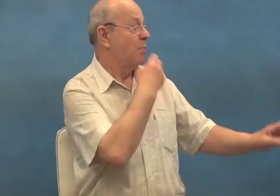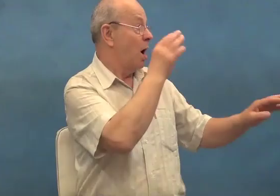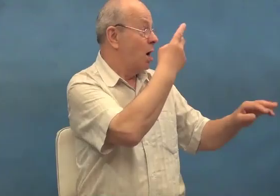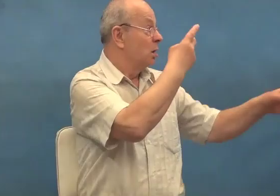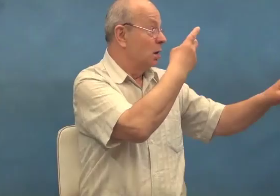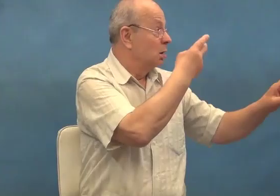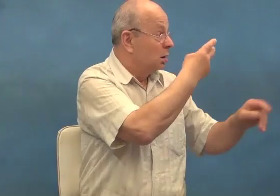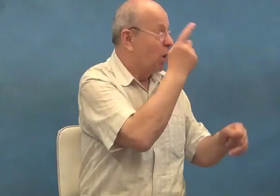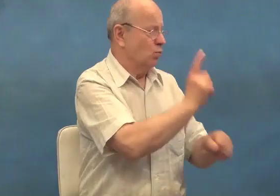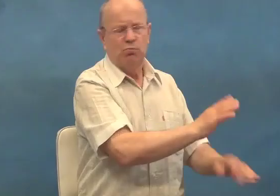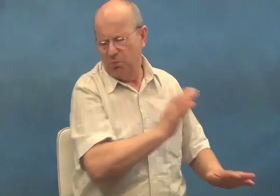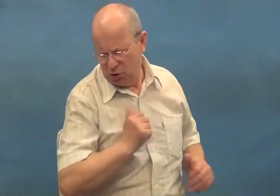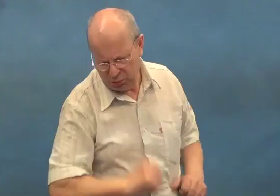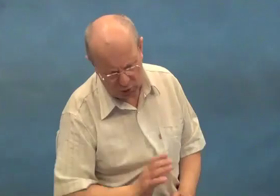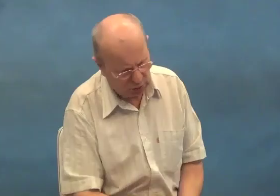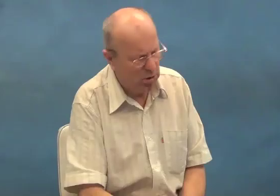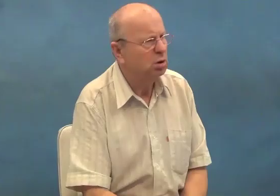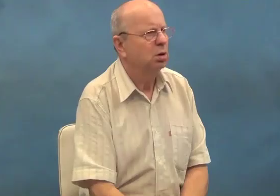Lepiej przez dwa dni tutaj być, to wtedy na spokojnie.